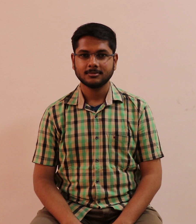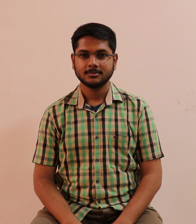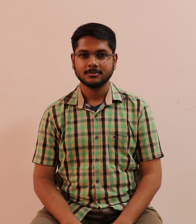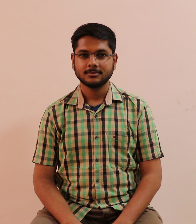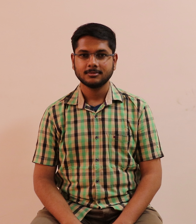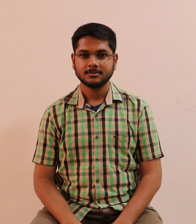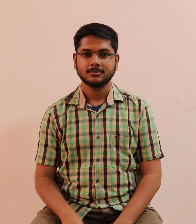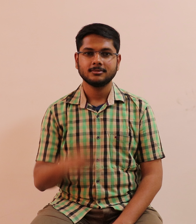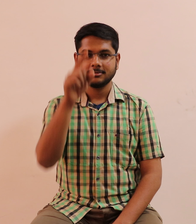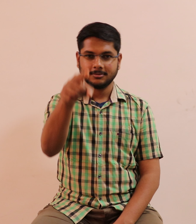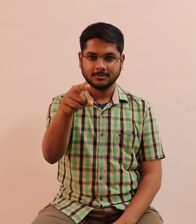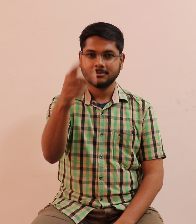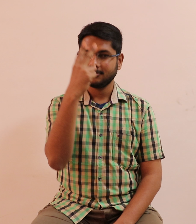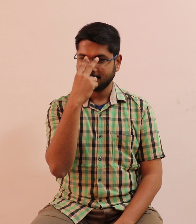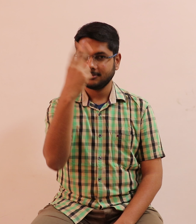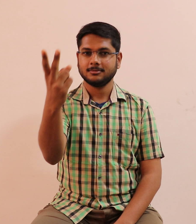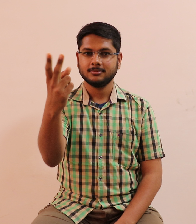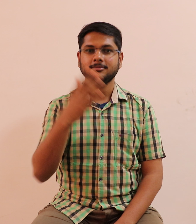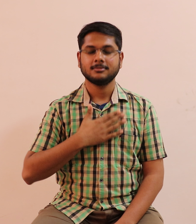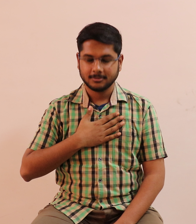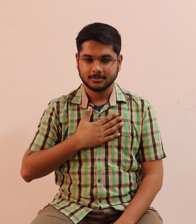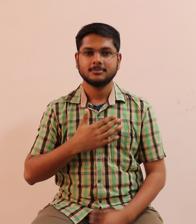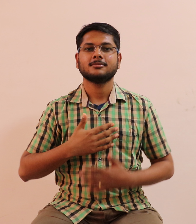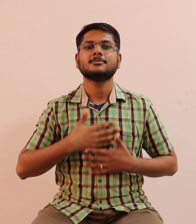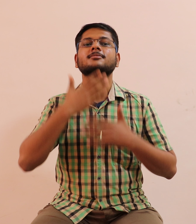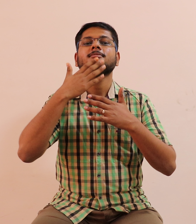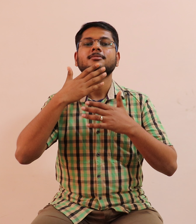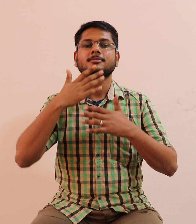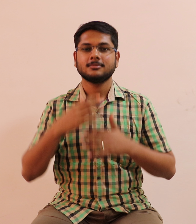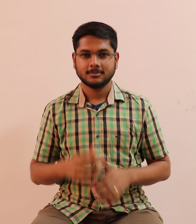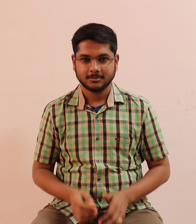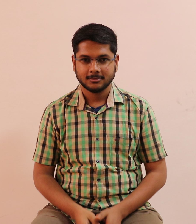i am really grateful